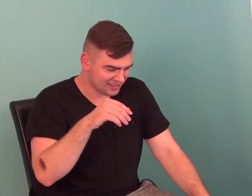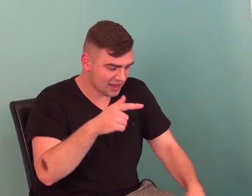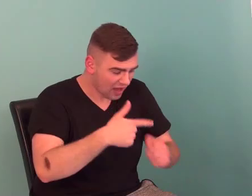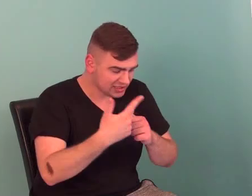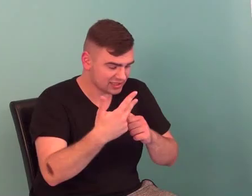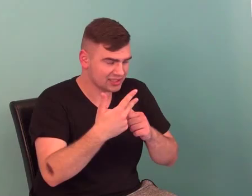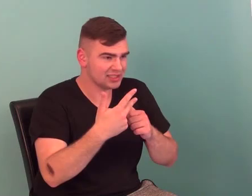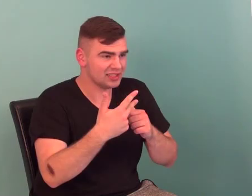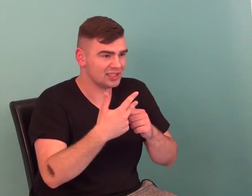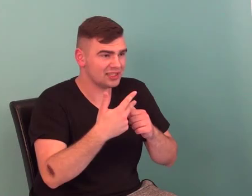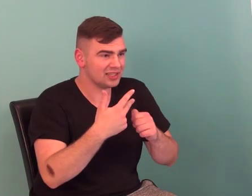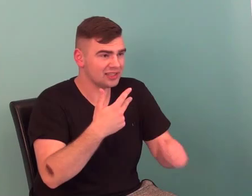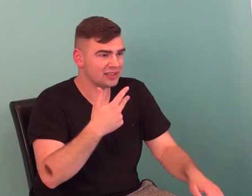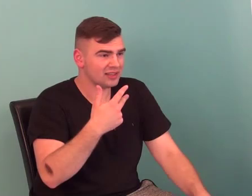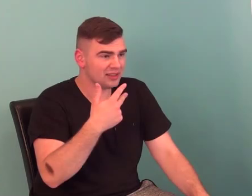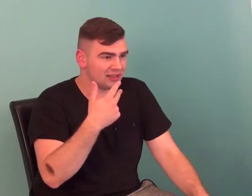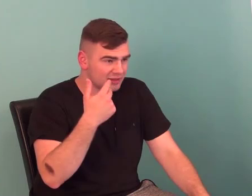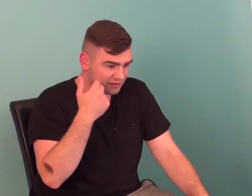Dwudziesty trzeci.